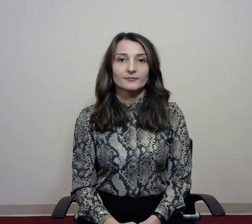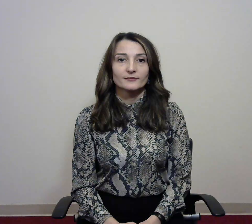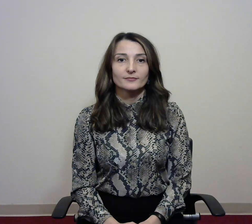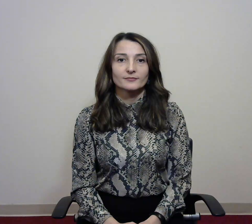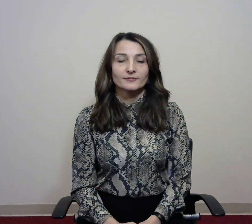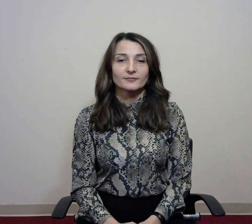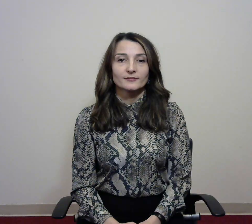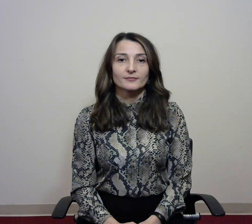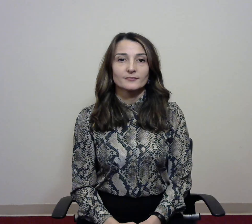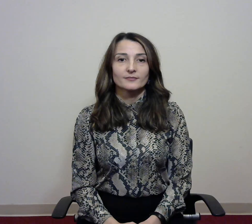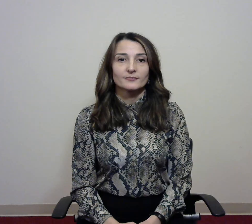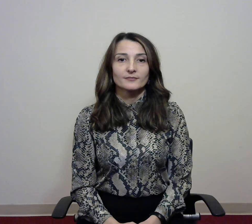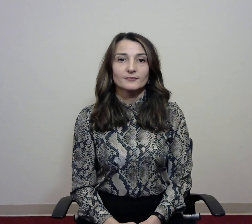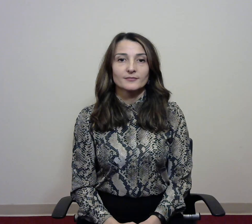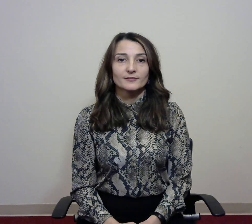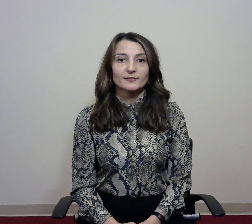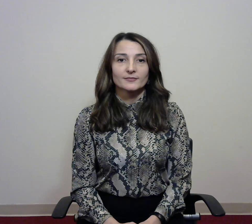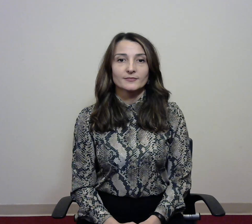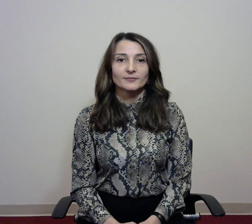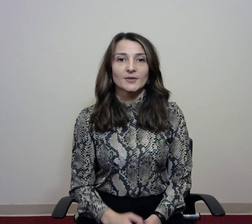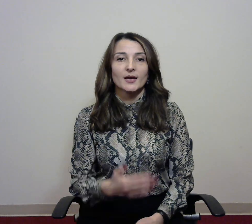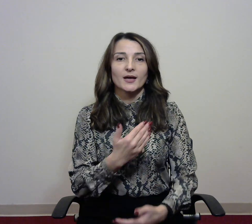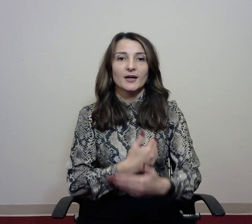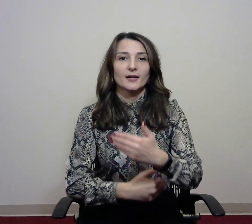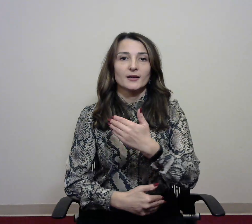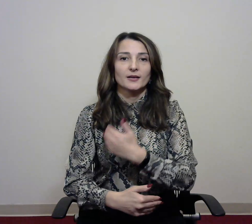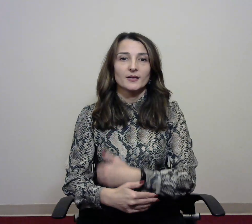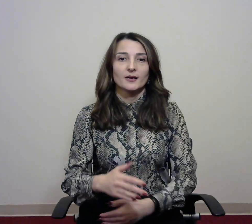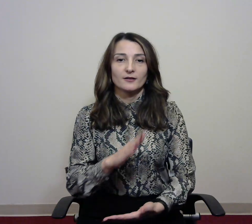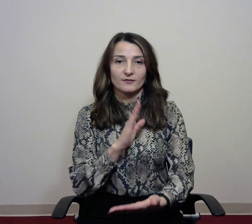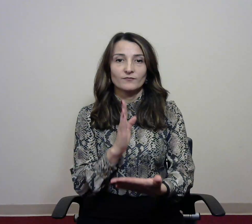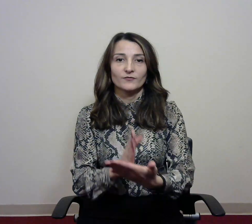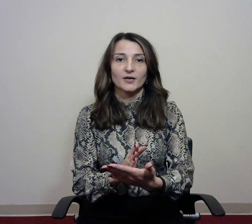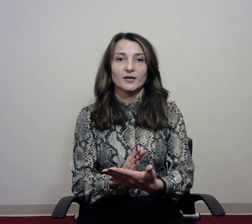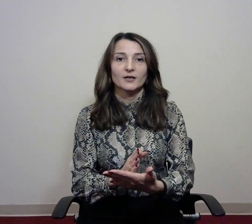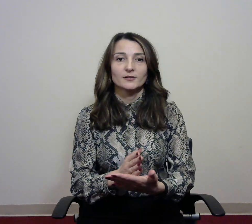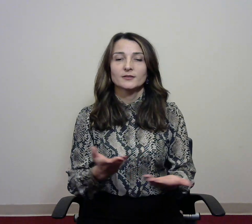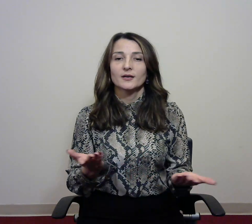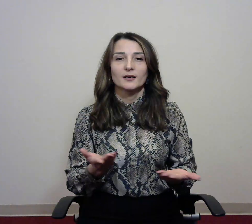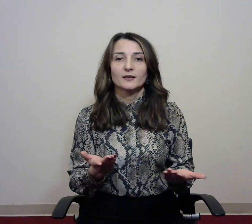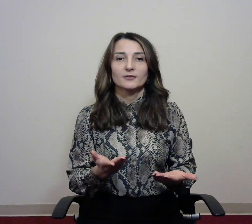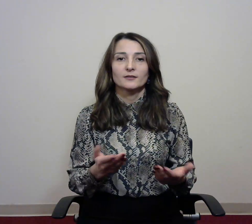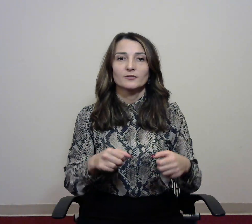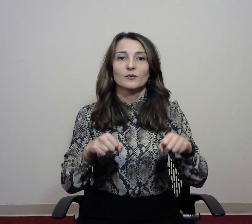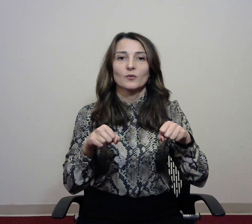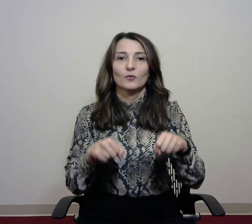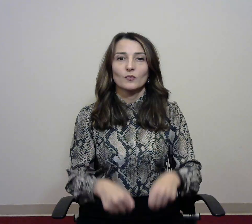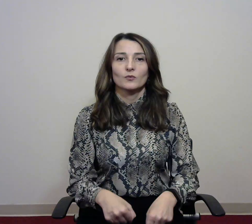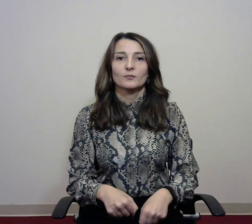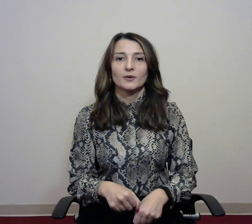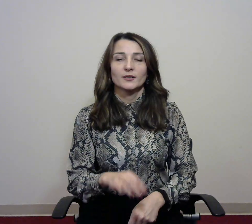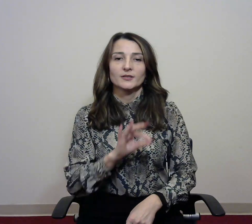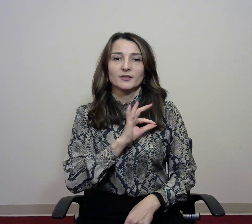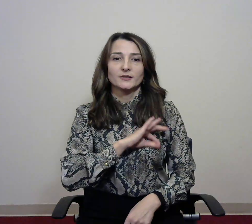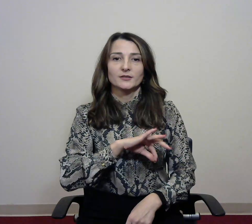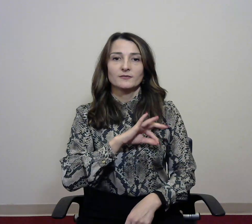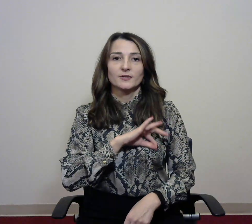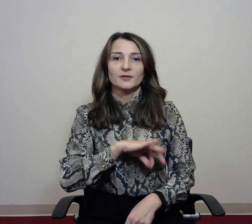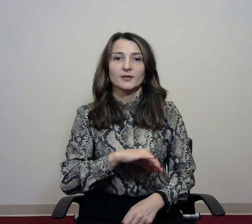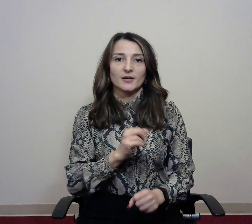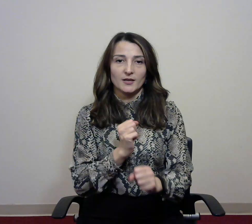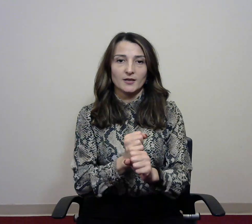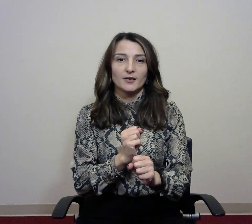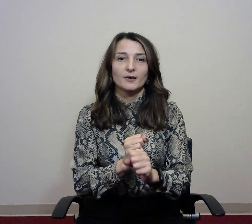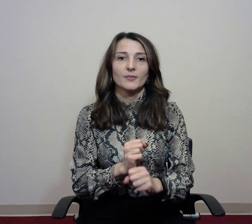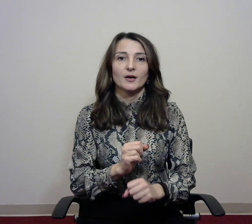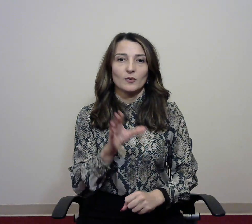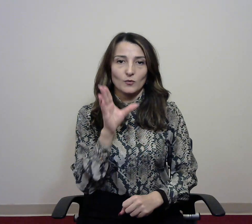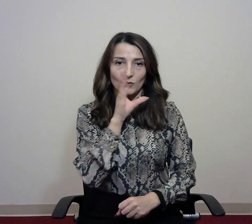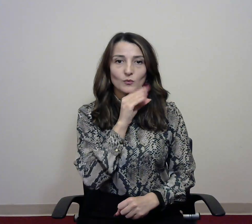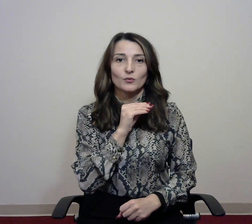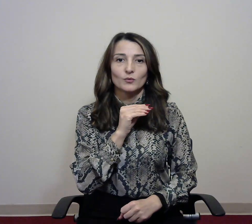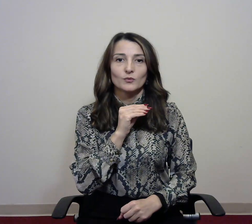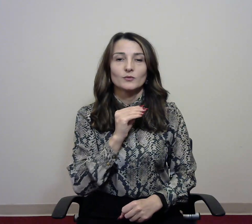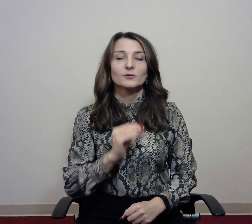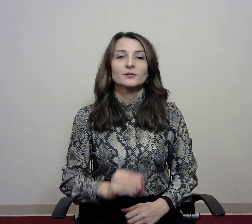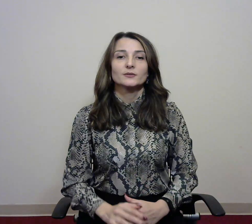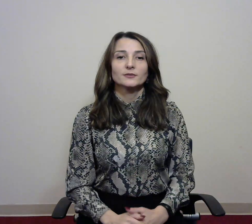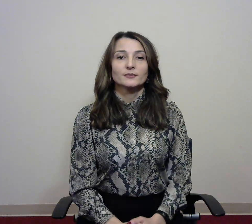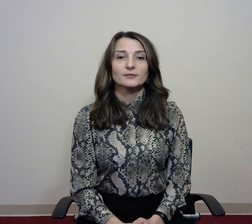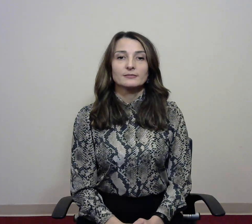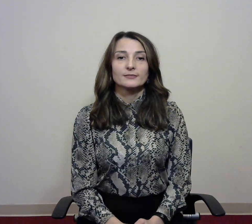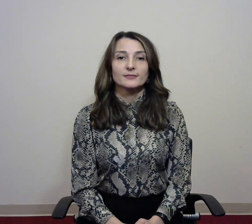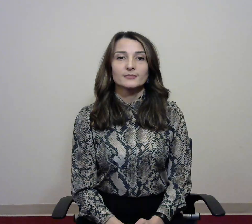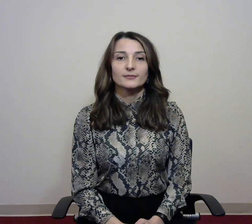Əlilliyim var, hansı hüquqlardan istifadə edə bilərəm?